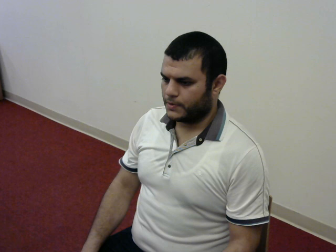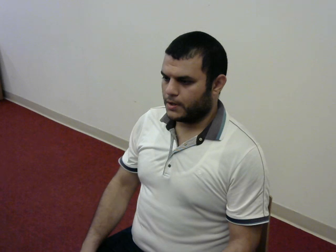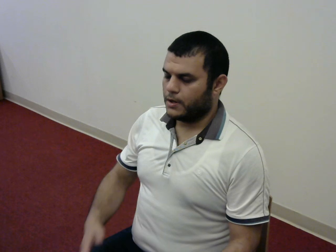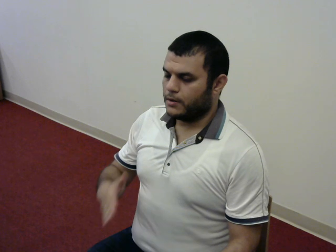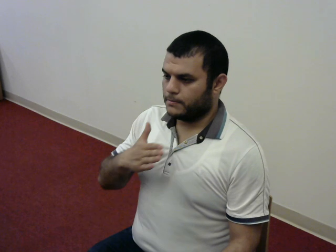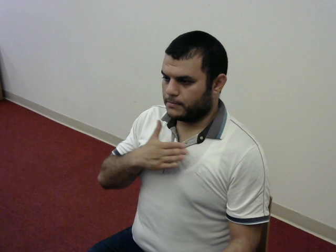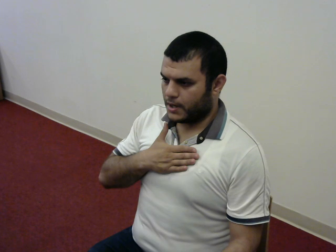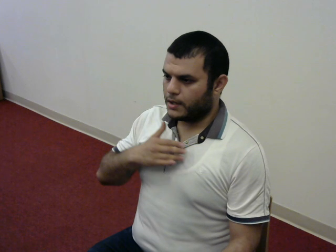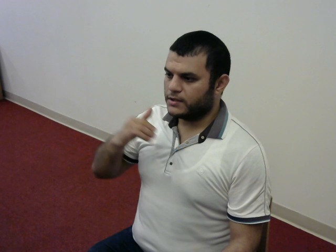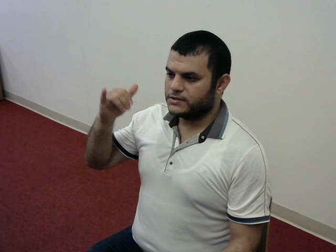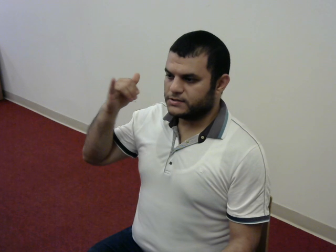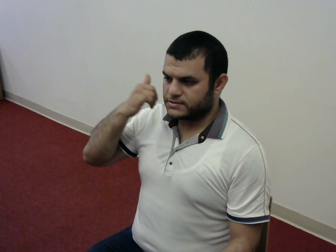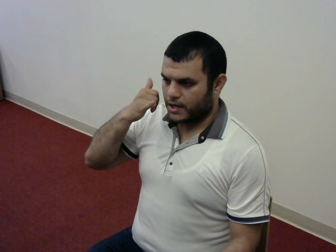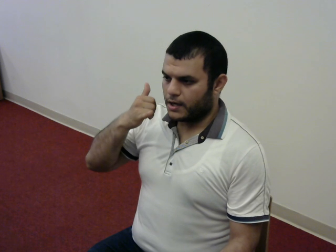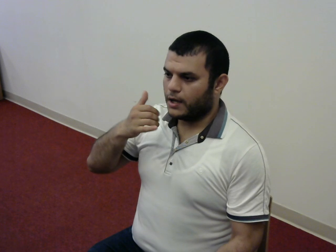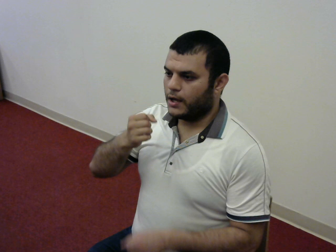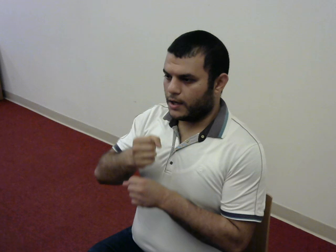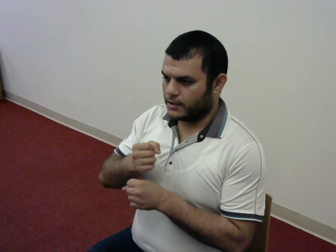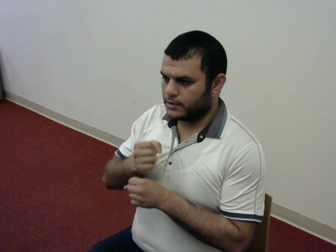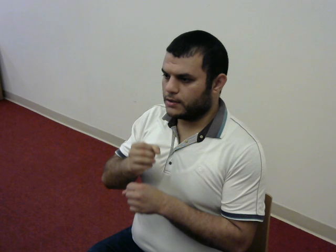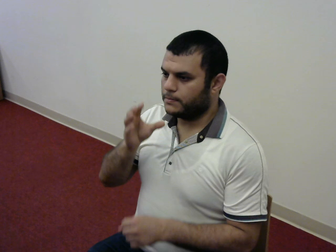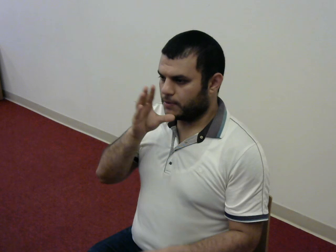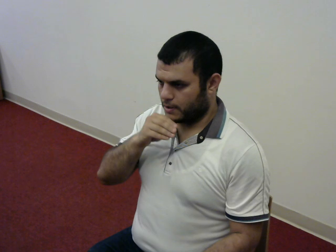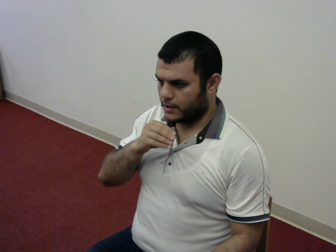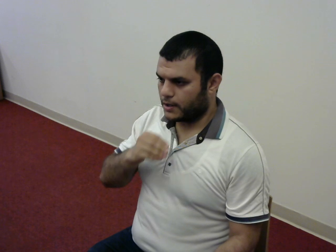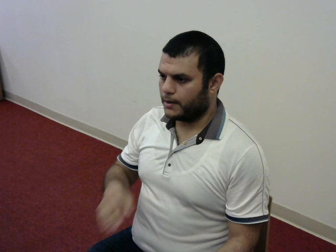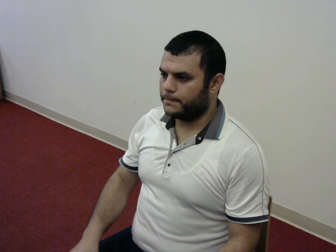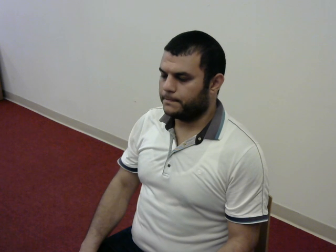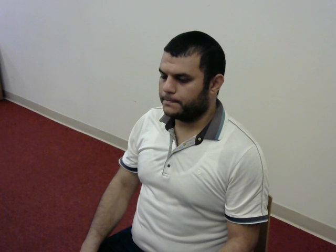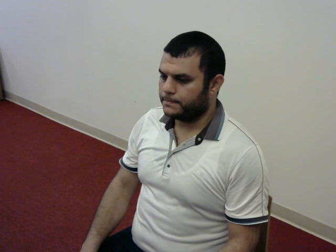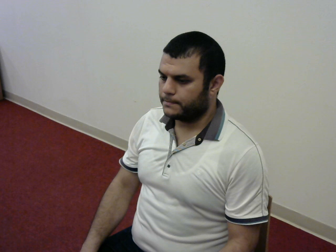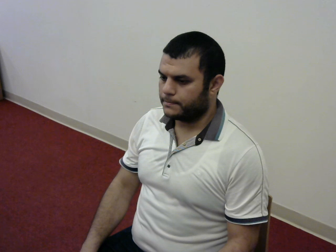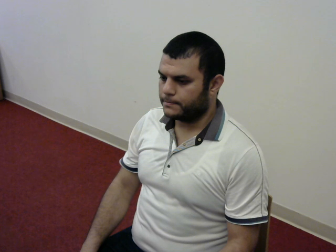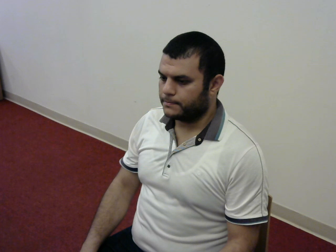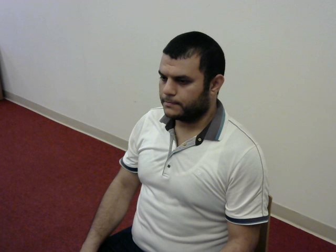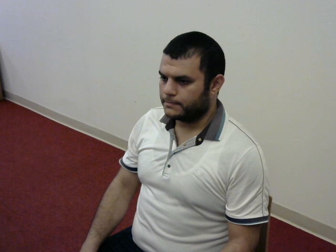Mən zəng edə bilərəmmi?